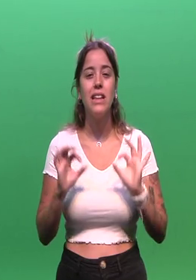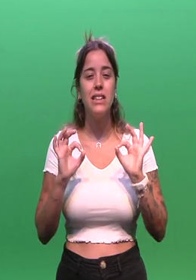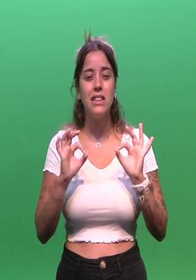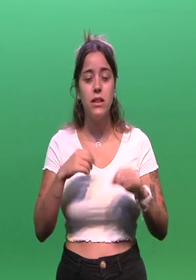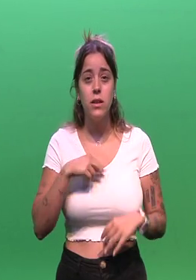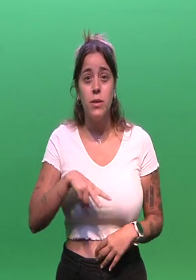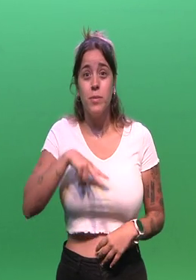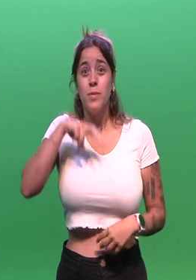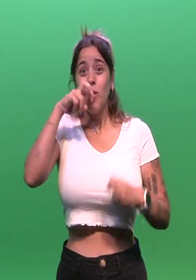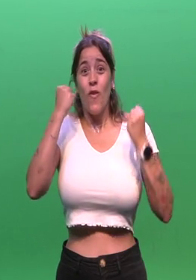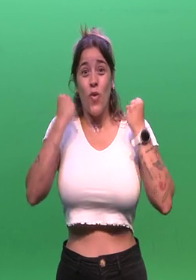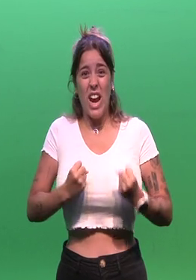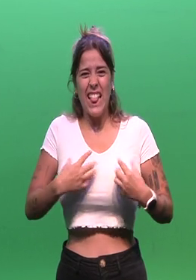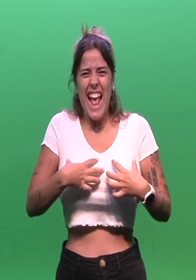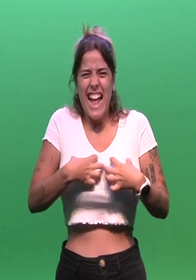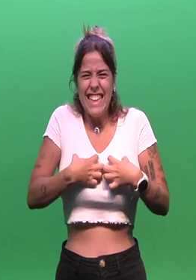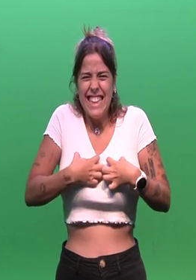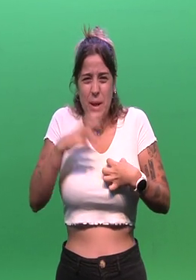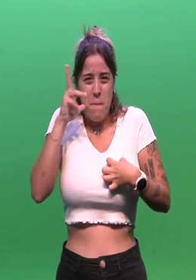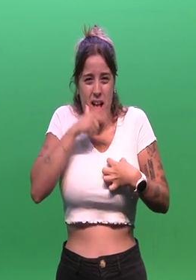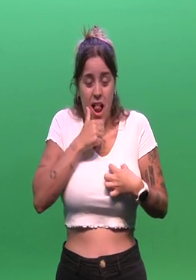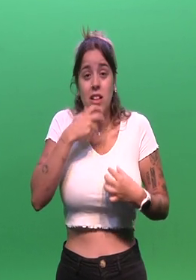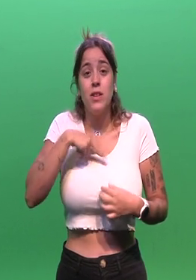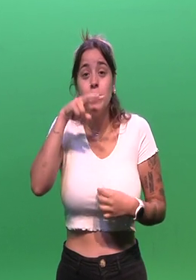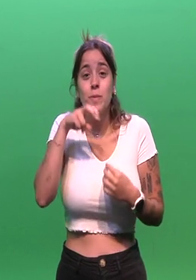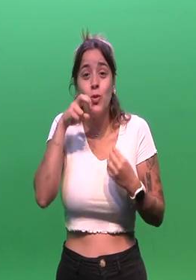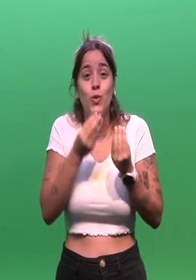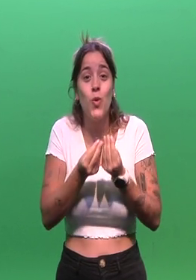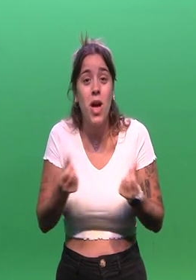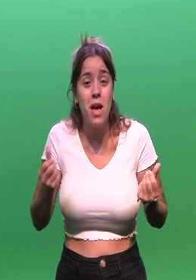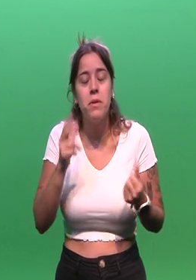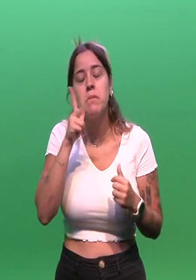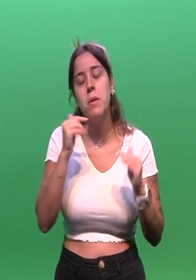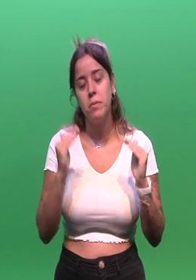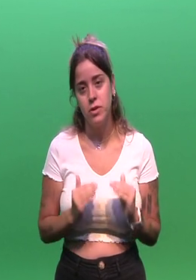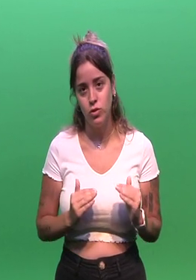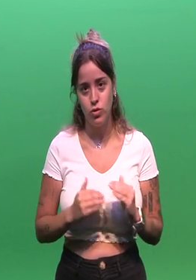Si inspiro fort, em fan mal els pulmons. Si respiro suau em fa menys mal.